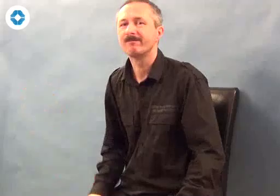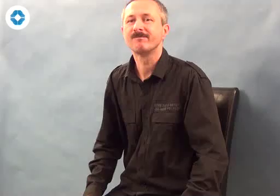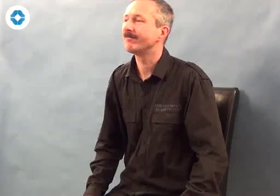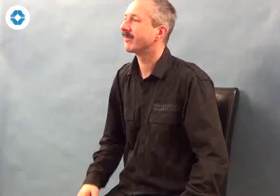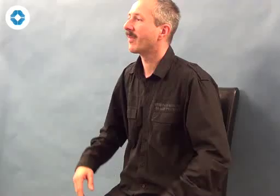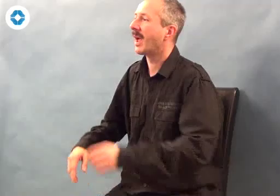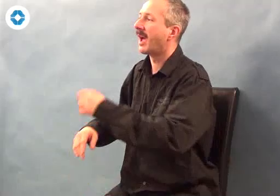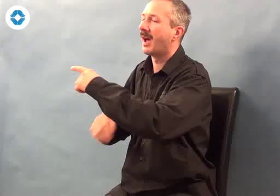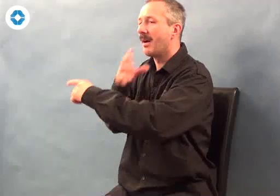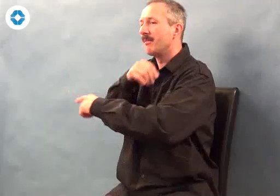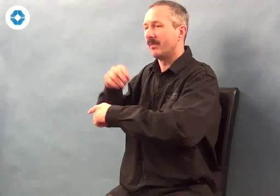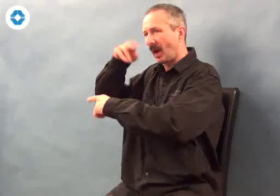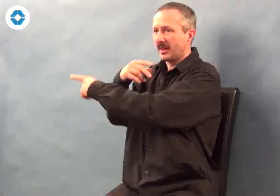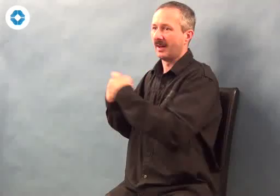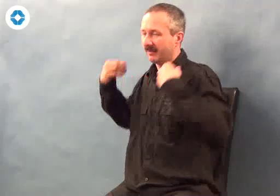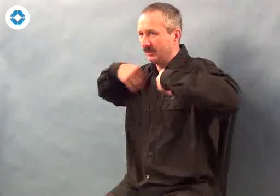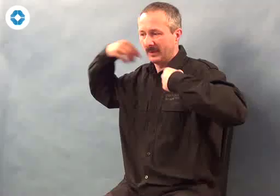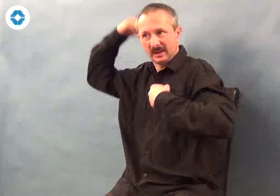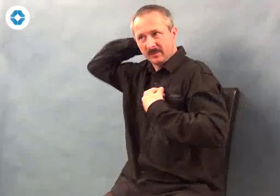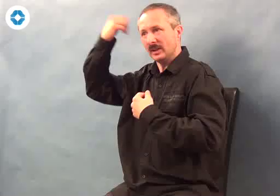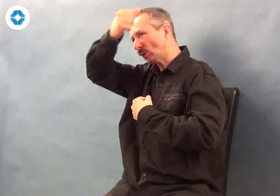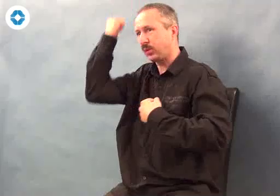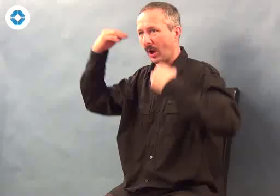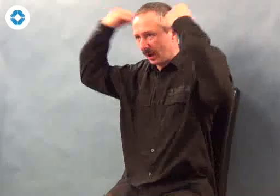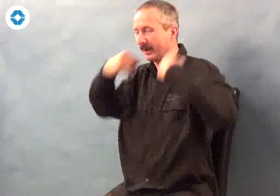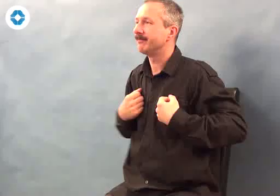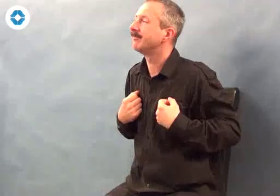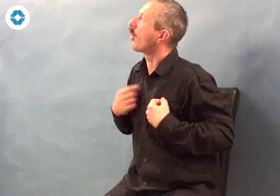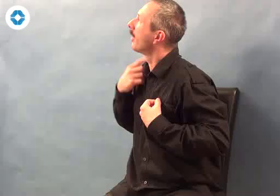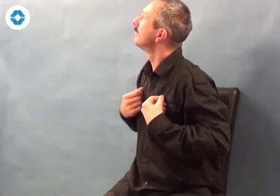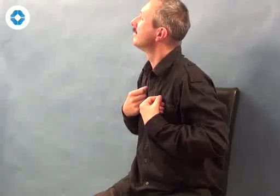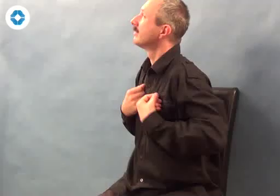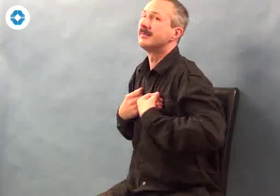Pan, tata z plecakiem, w którym ma szyby, akurat przechodzi obok.